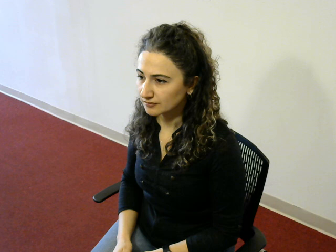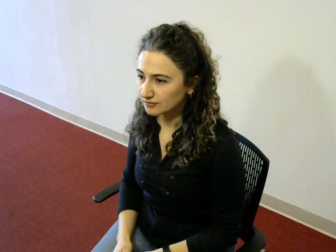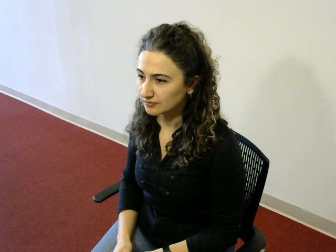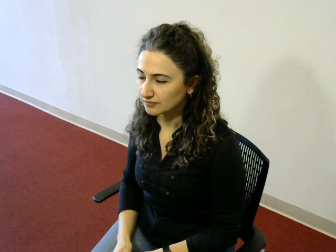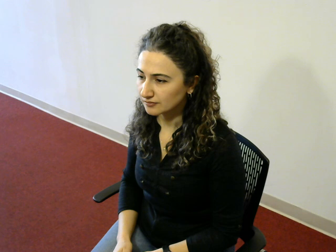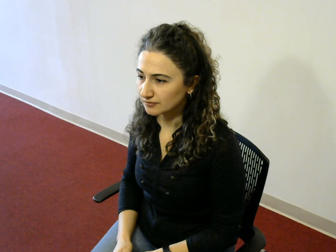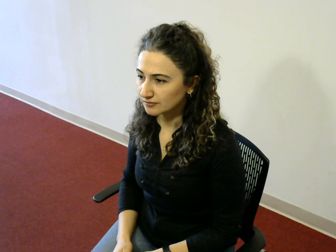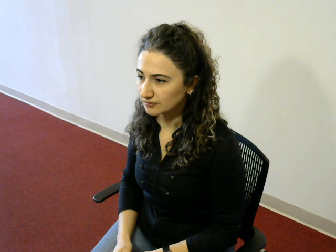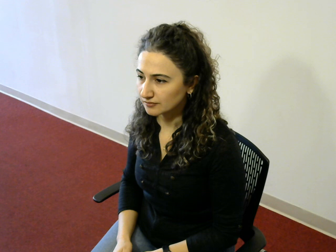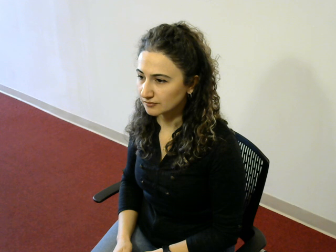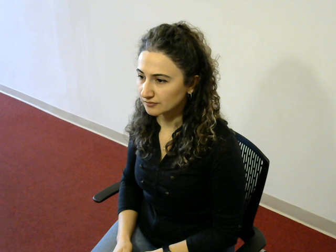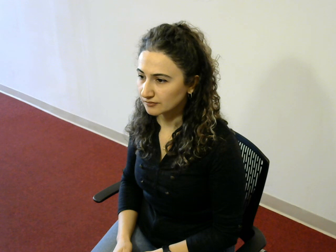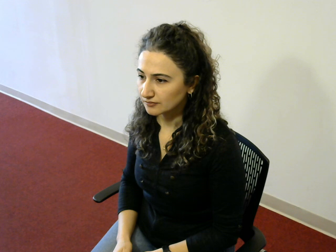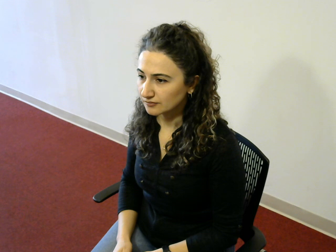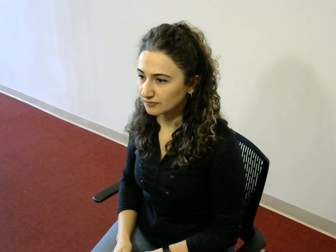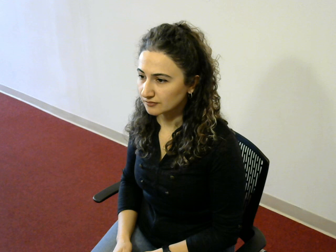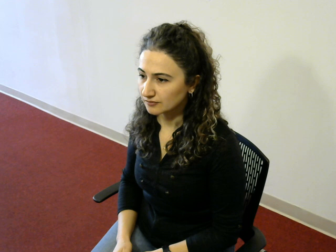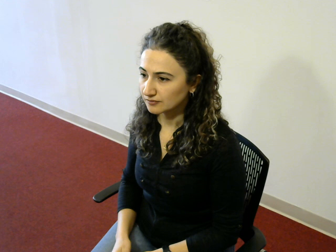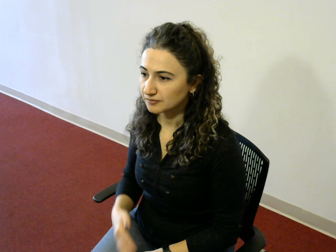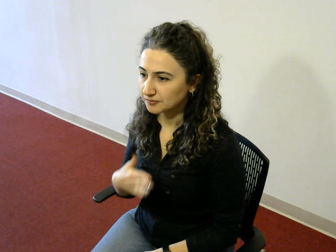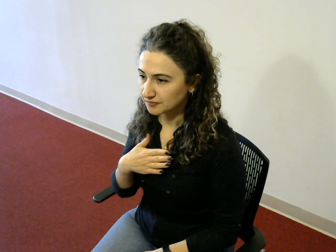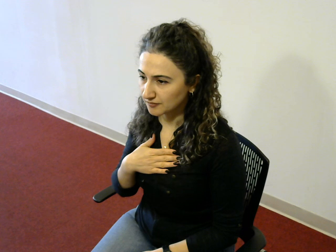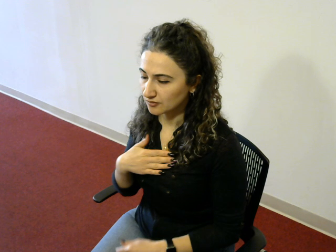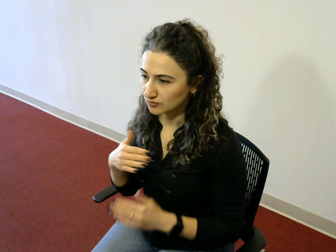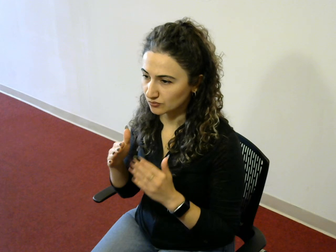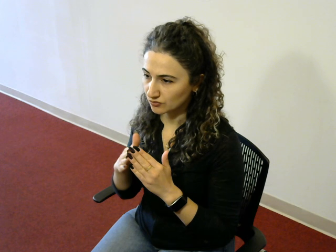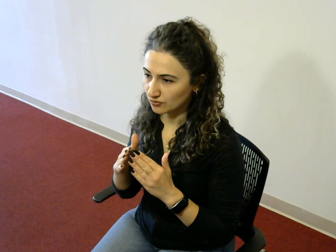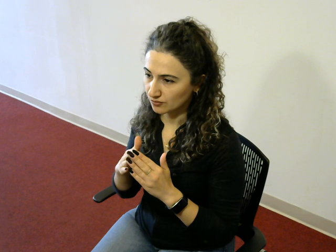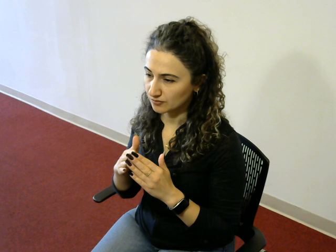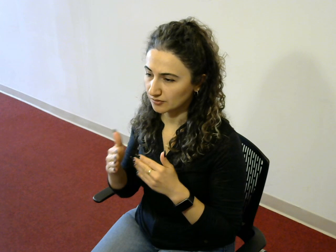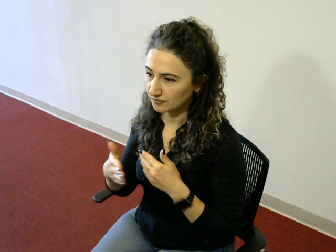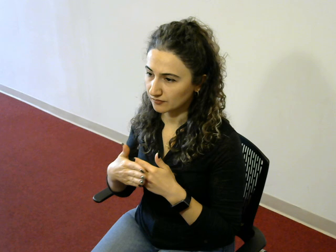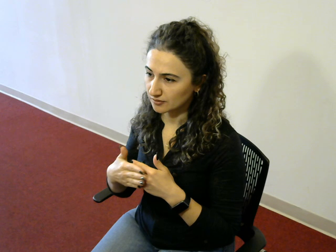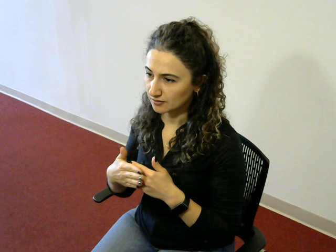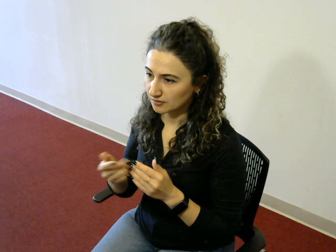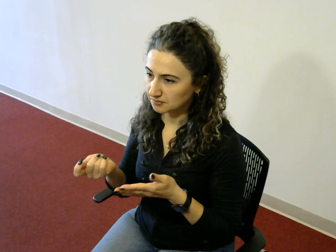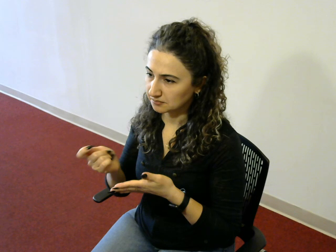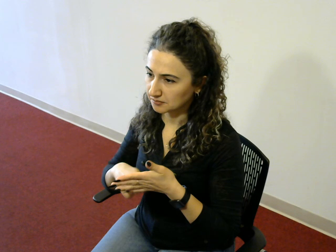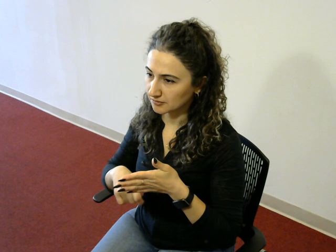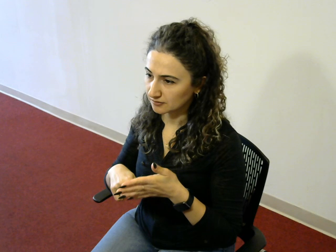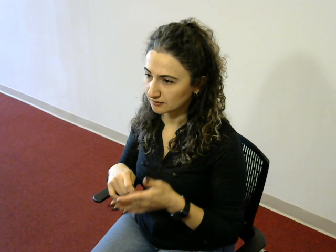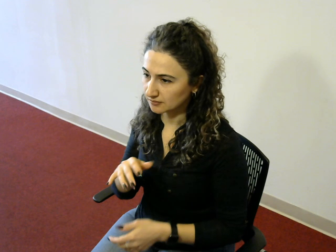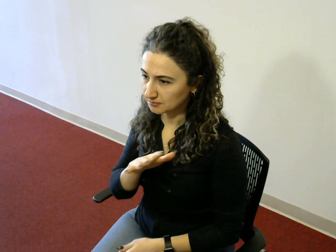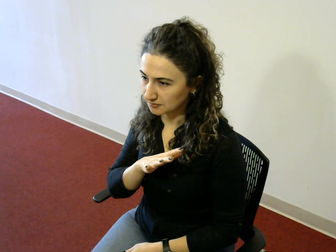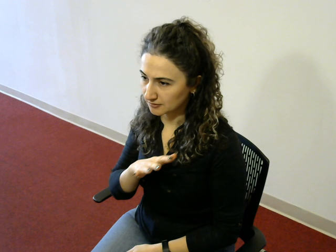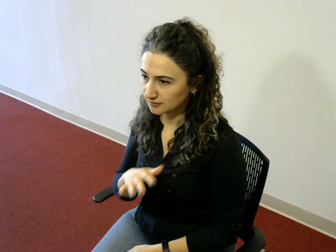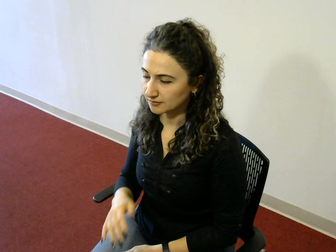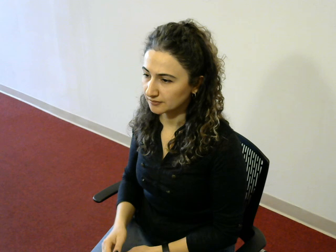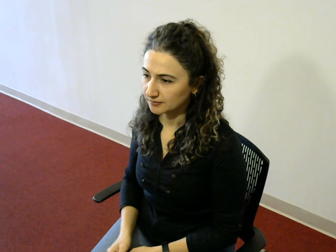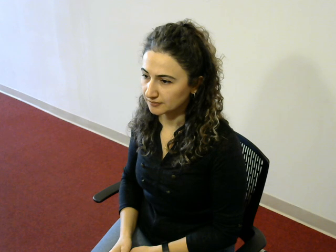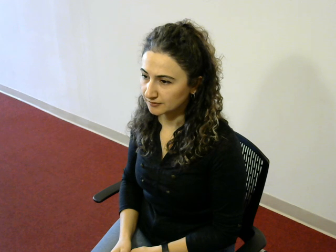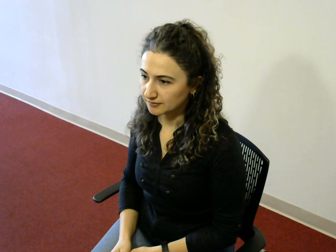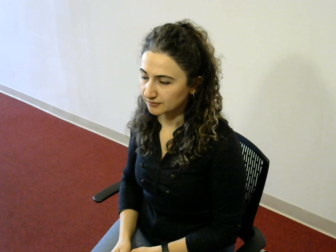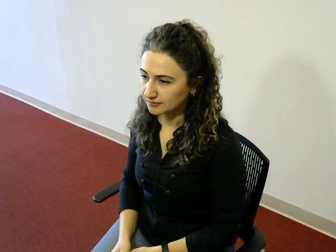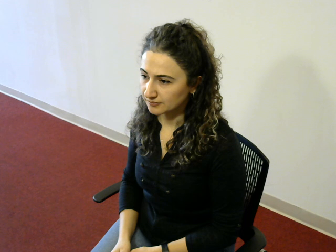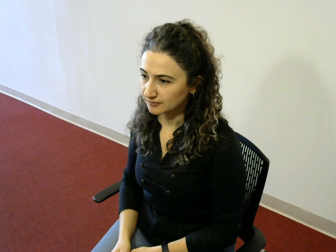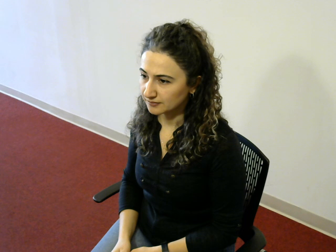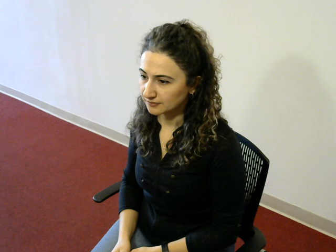Mən evin qapısını bağlamışam